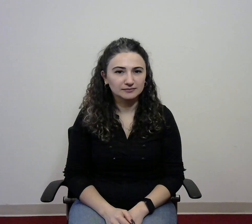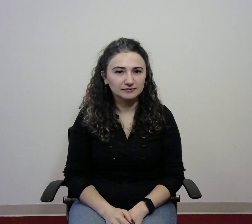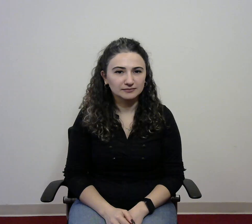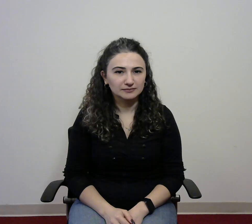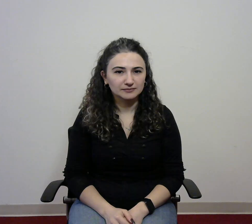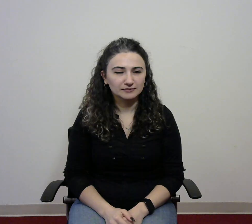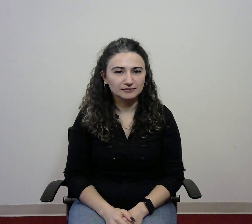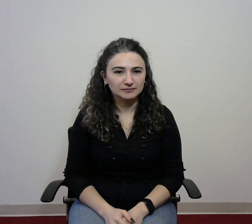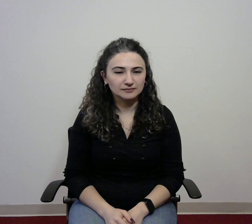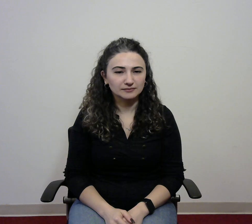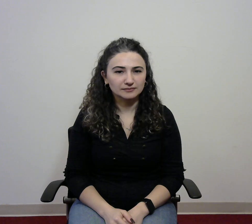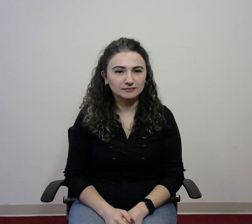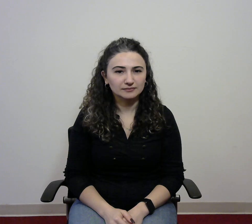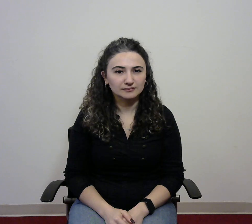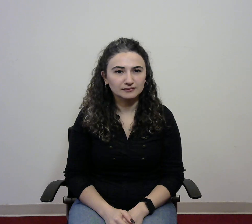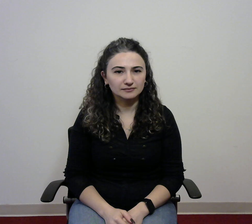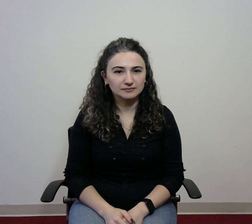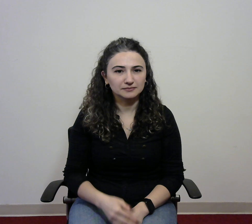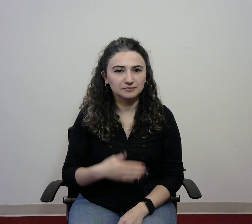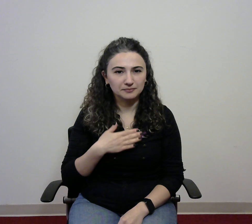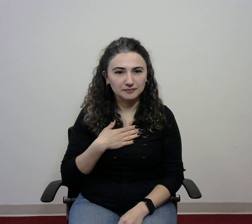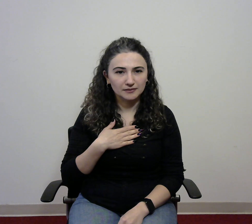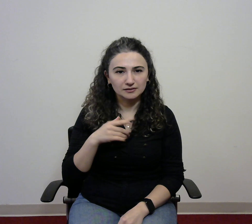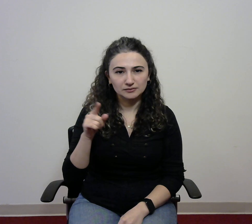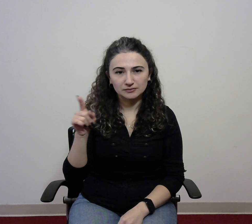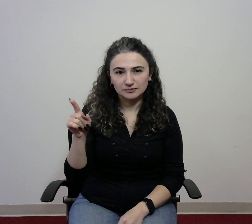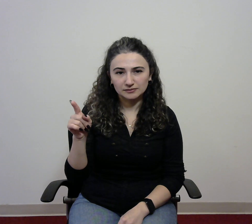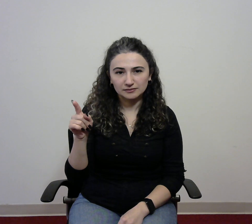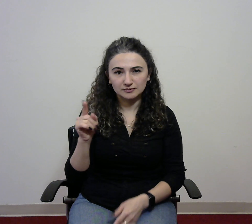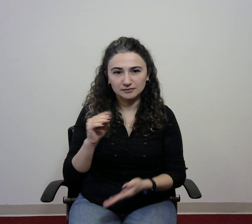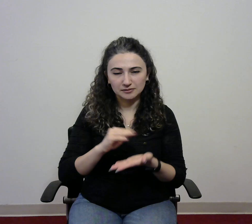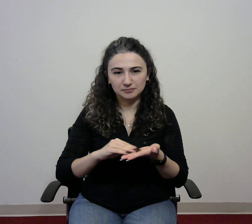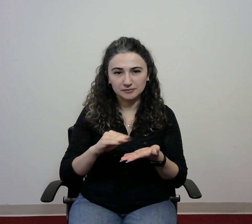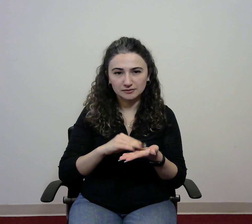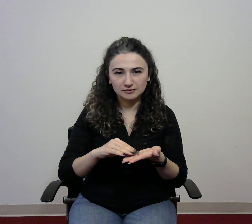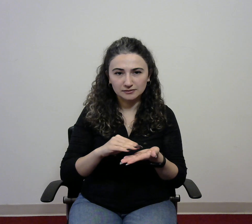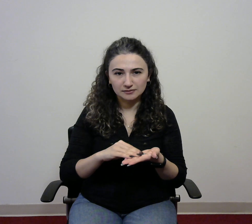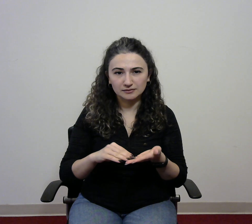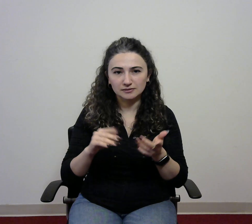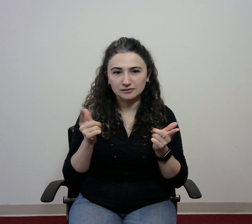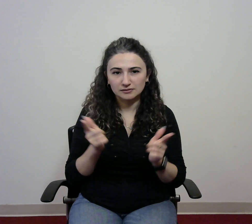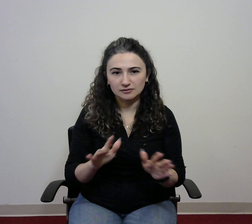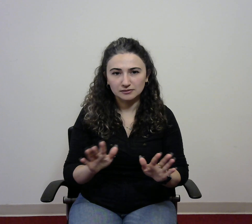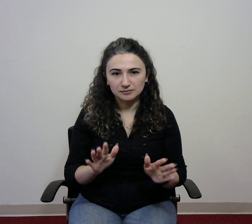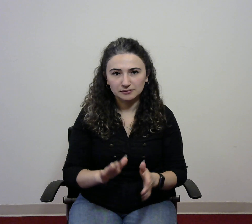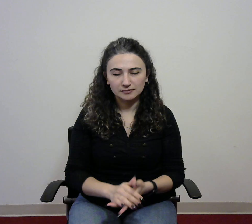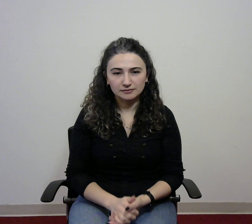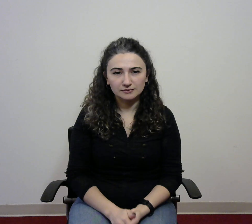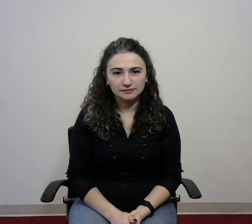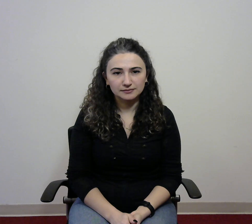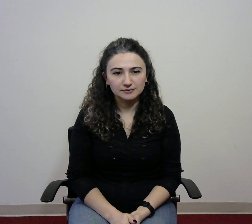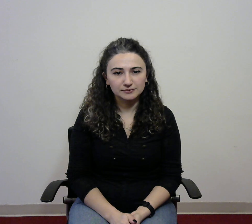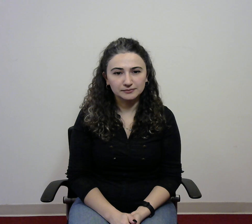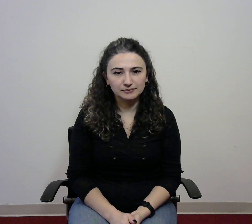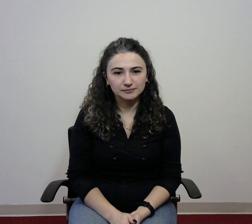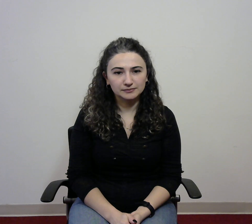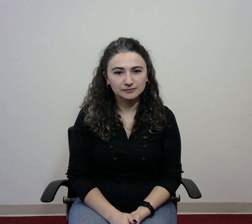Mən onun yazdıqları ilə razı deyiləm